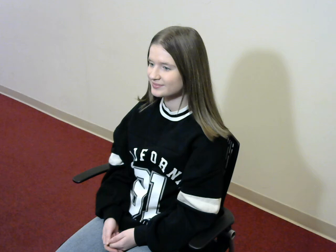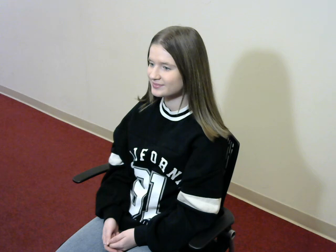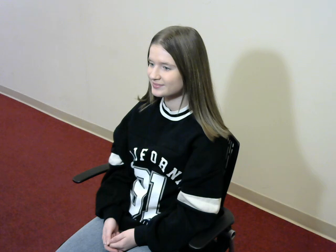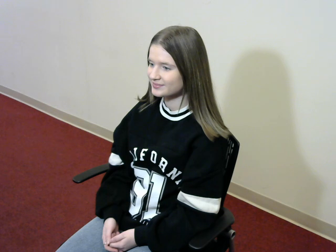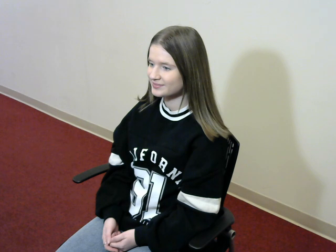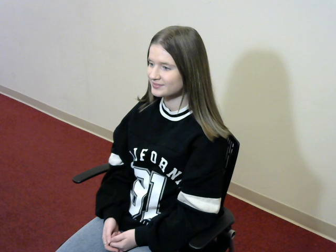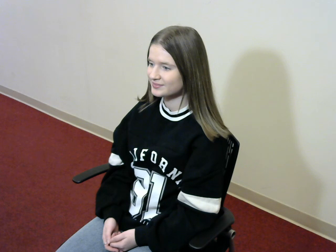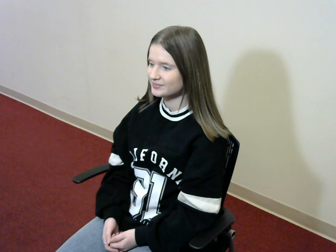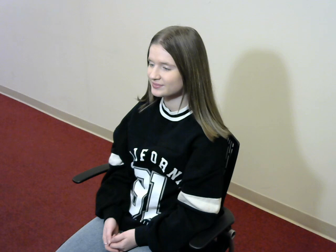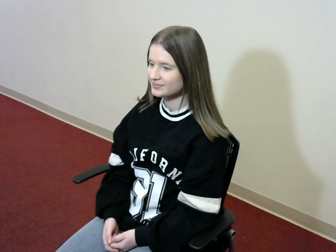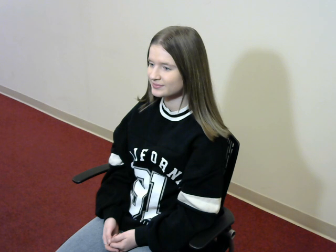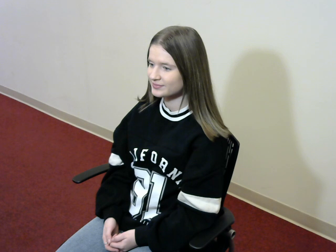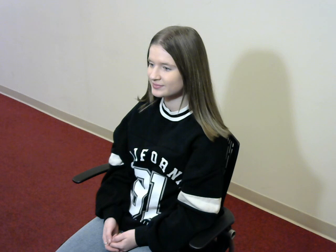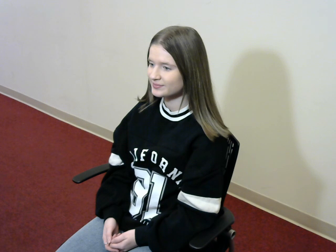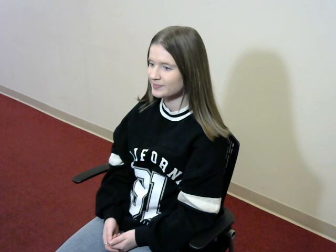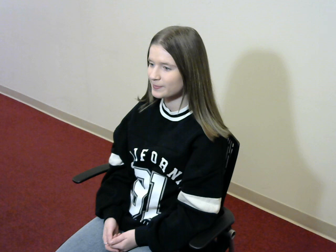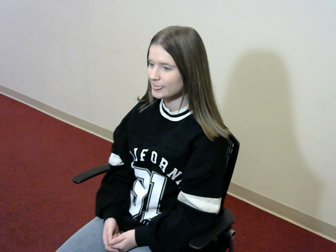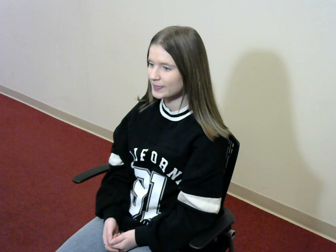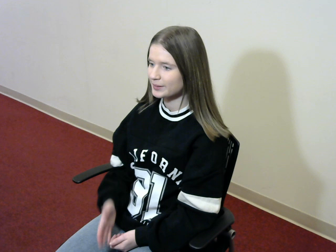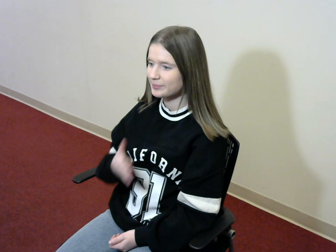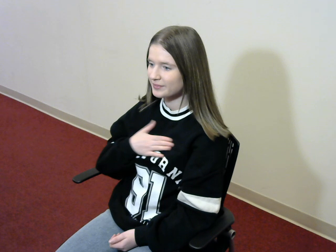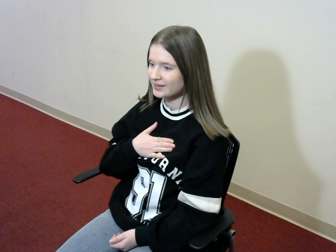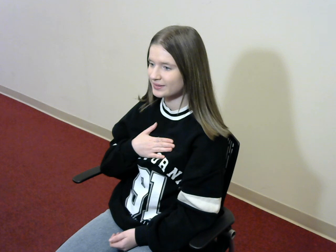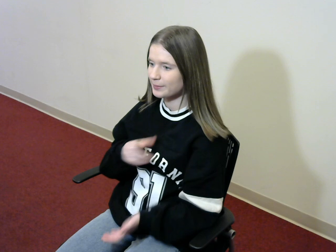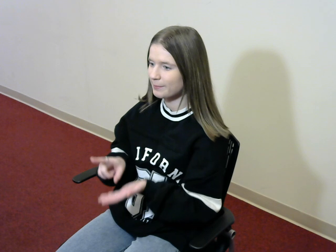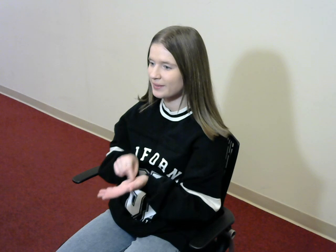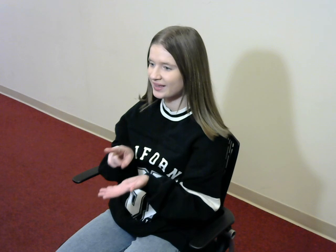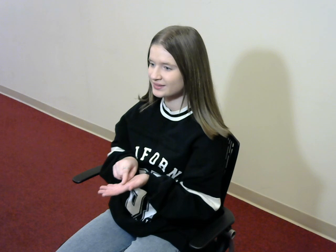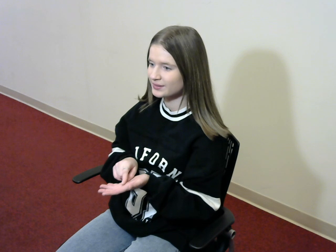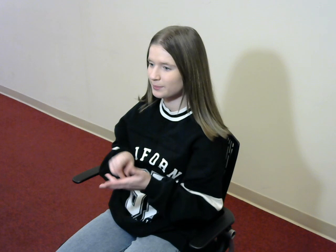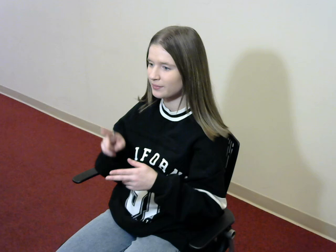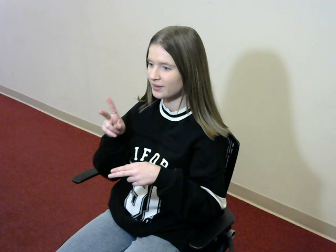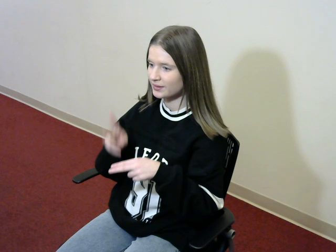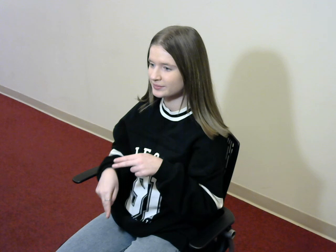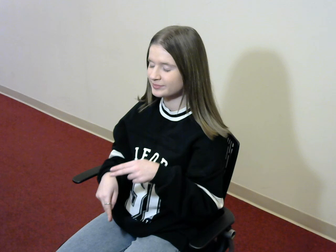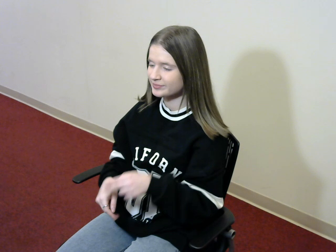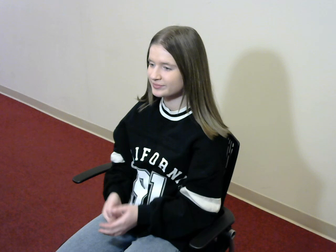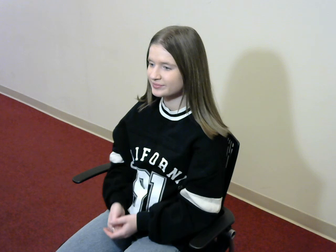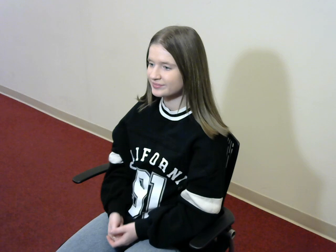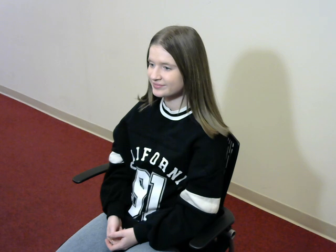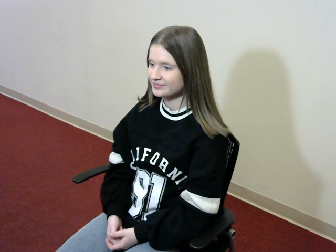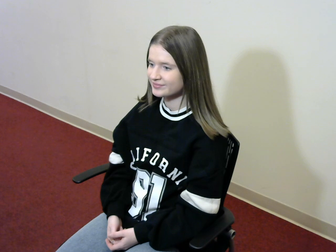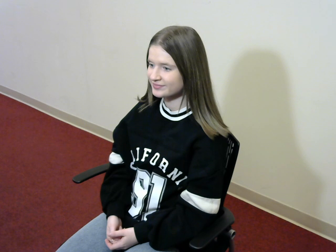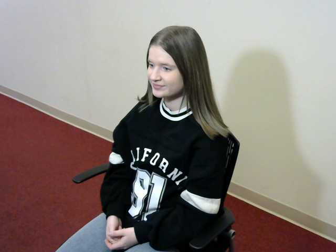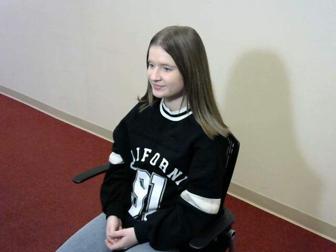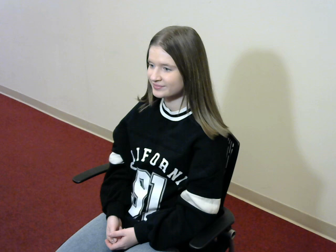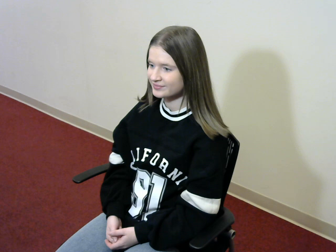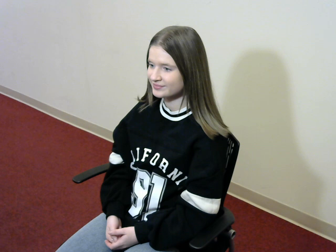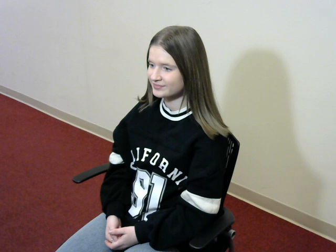Mənim pensiyamı kəsiblər